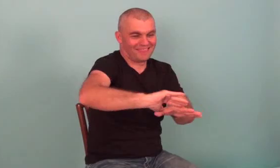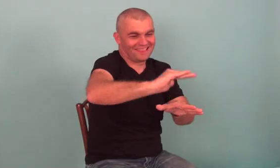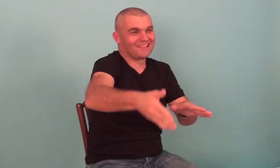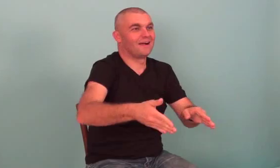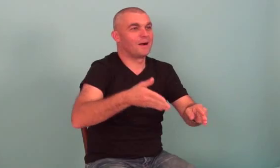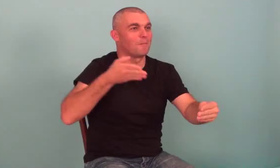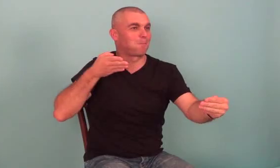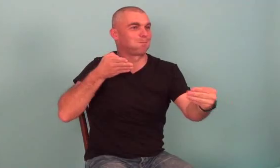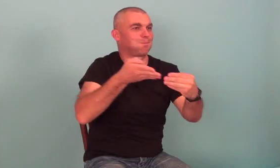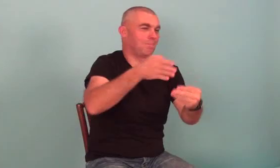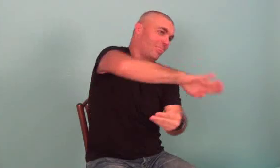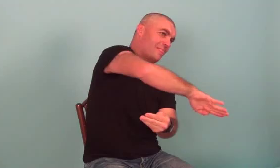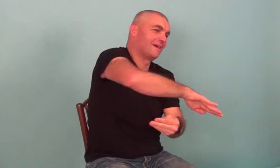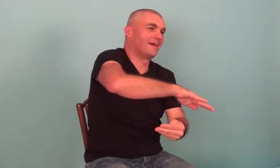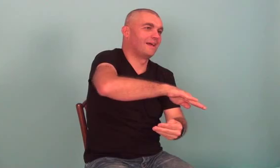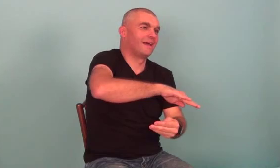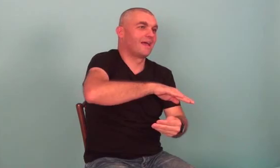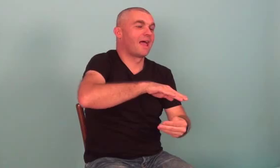Najechał na niego i rower się przewrócił.